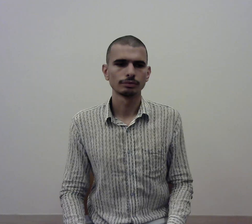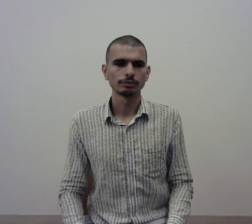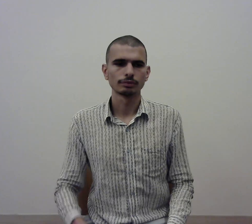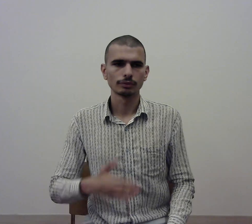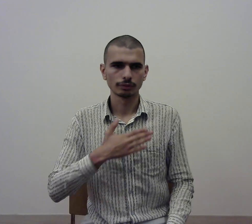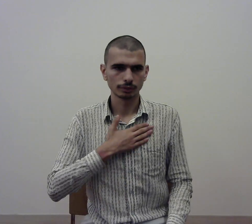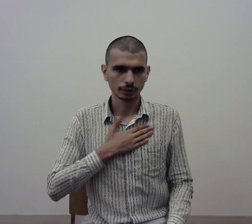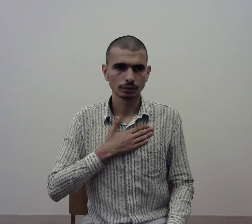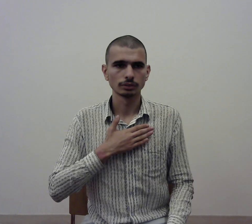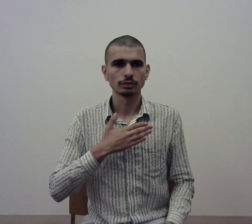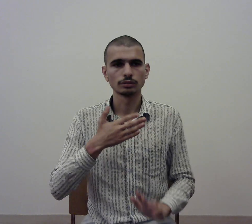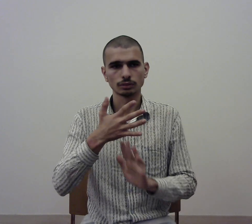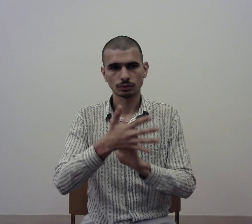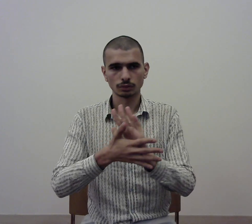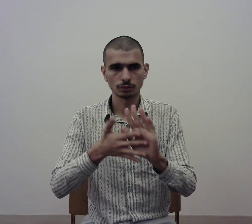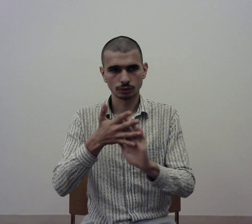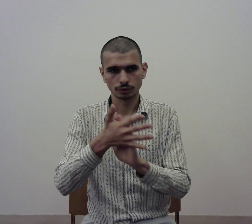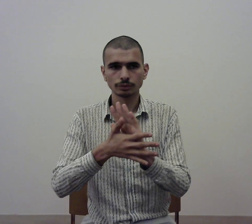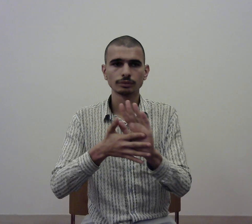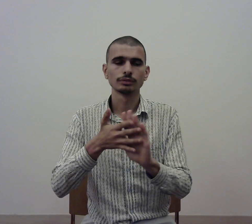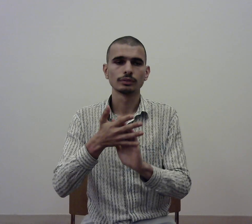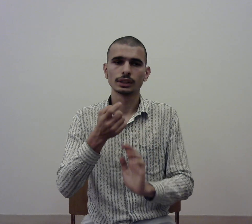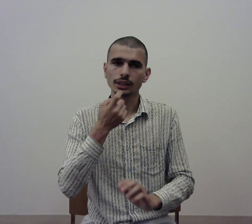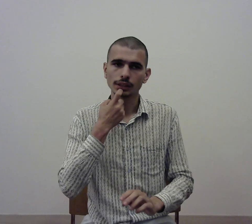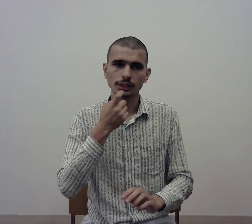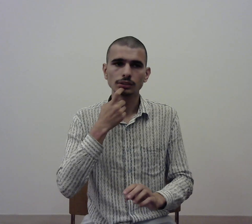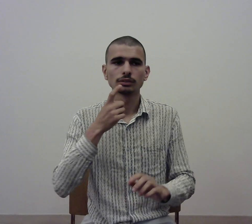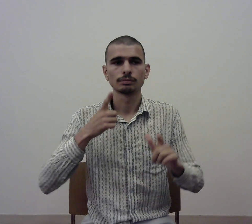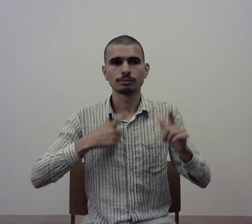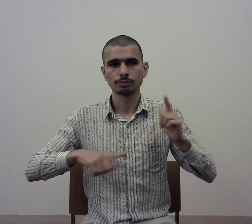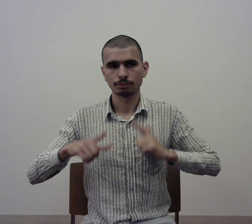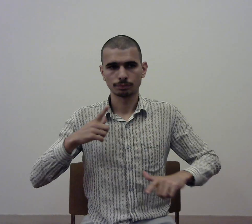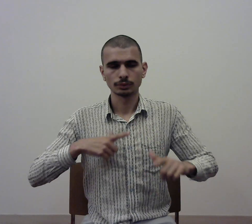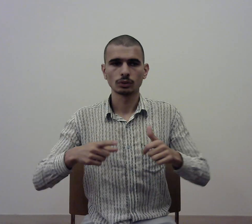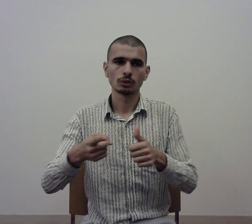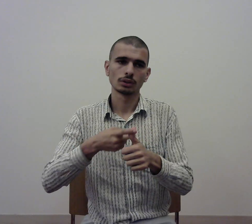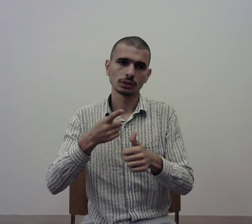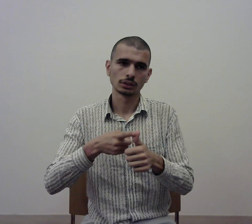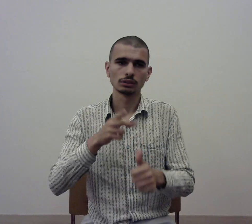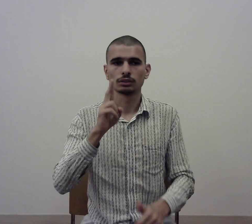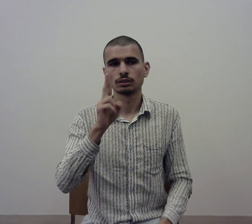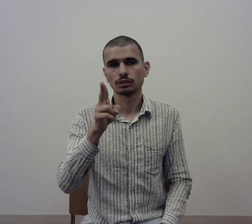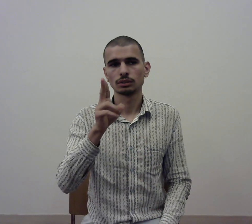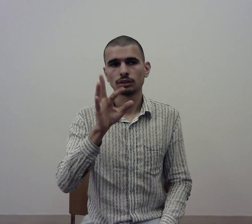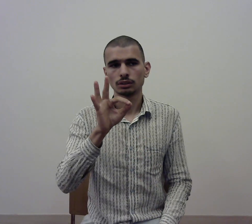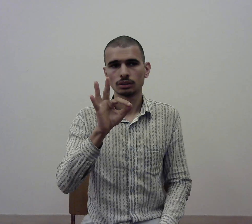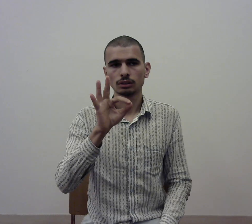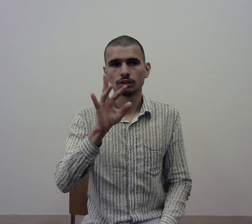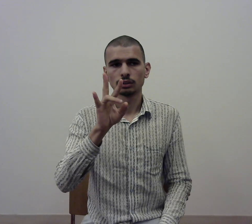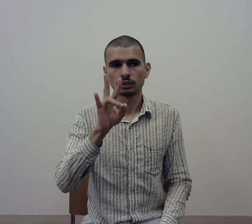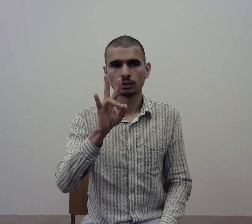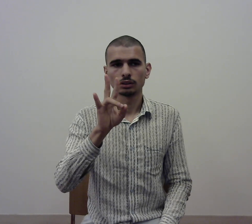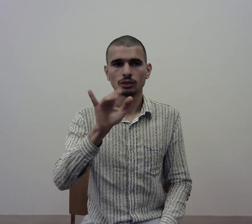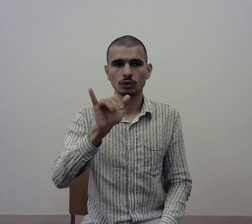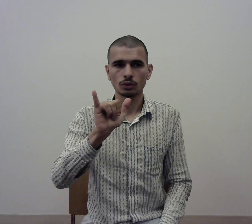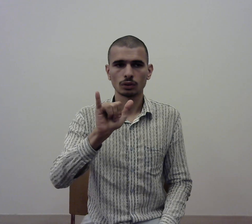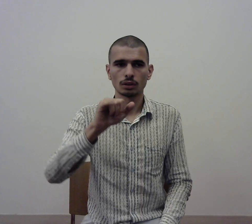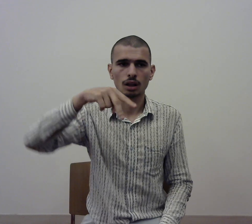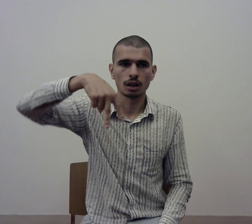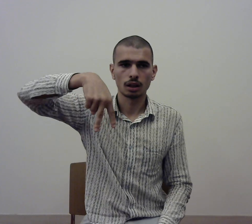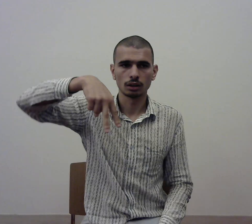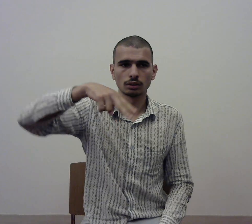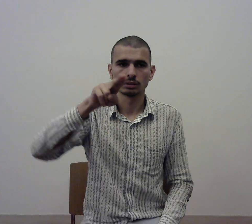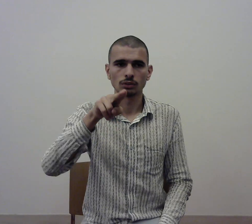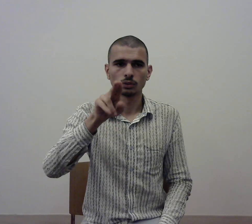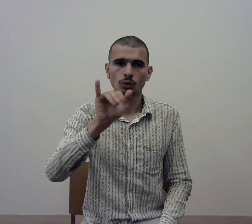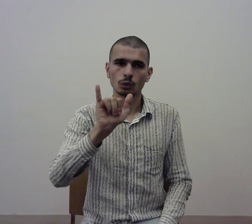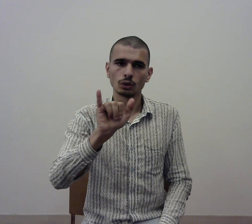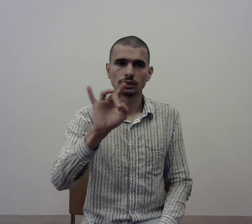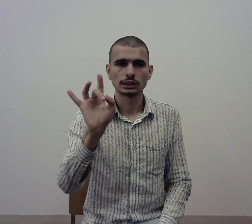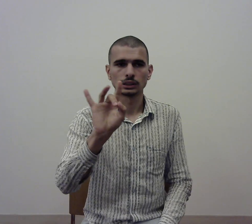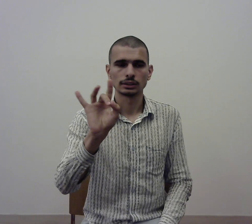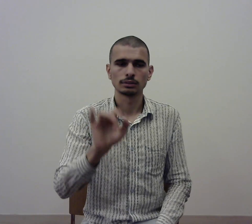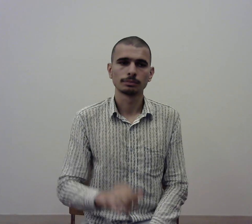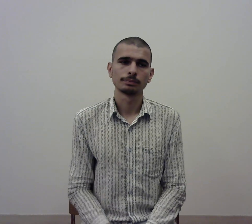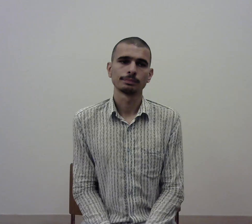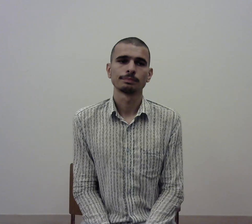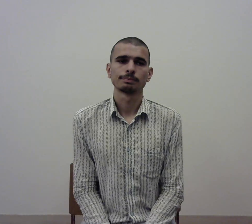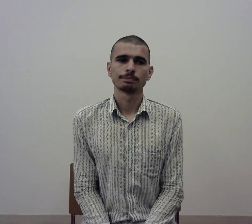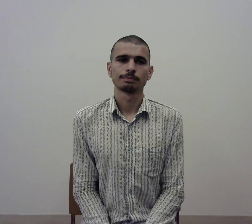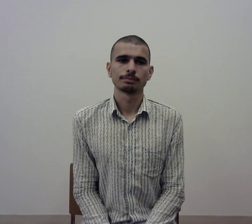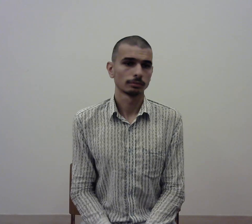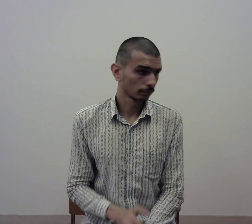Mənim işarə dili müəlliməmin adı Könüldür